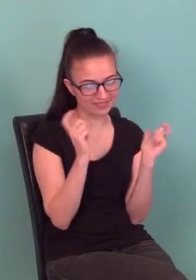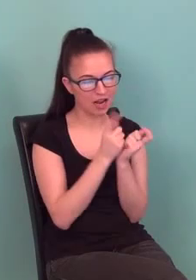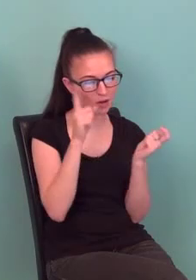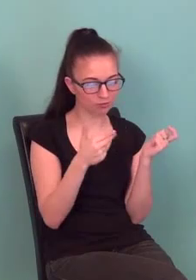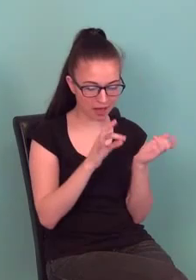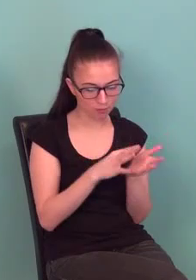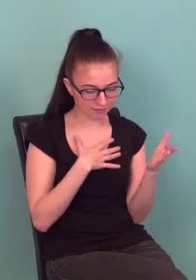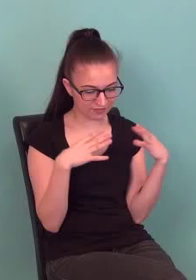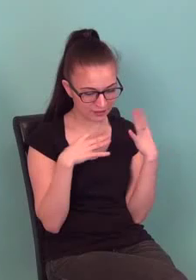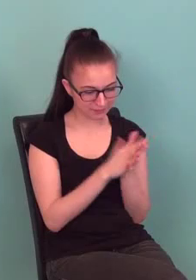Przez cały miesiąc akurat mam wolne niedziele.